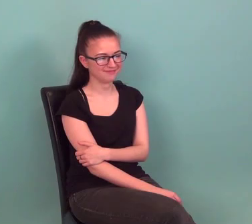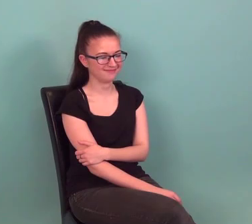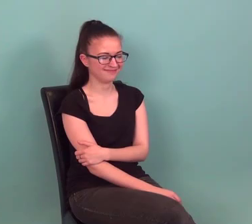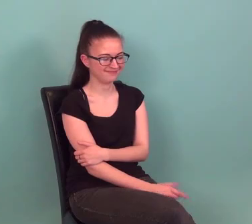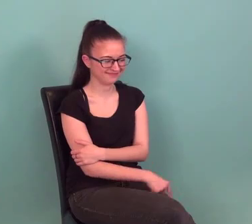Aha.